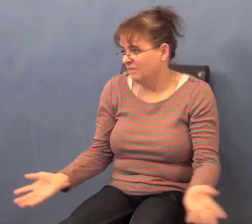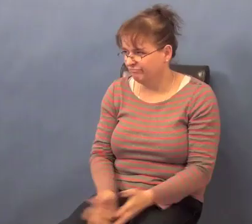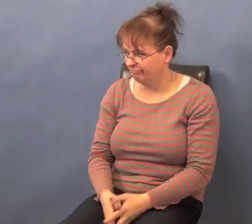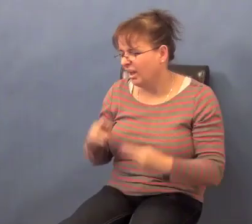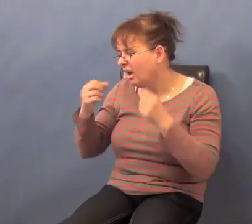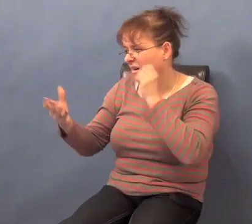Nie ma.